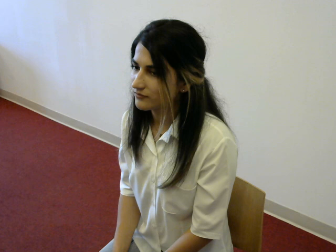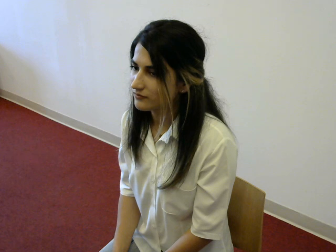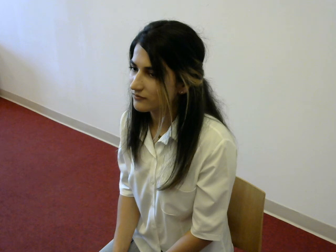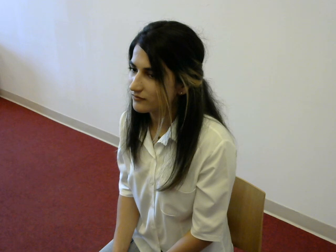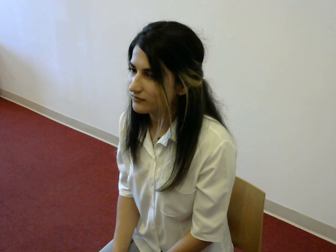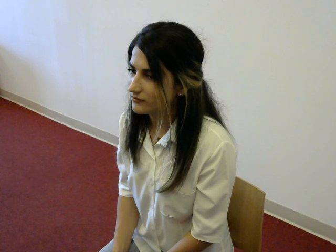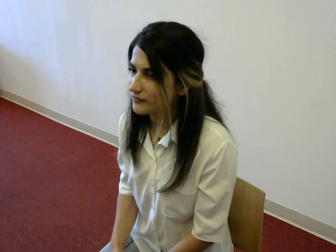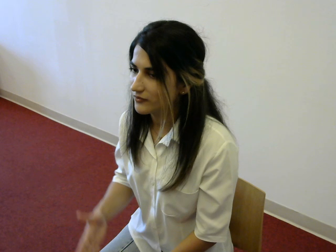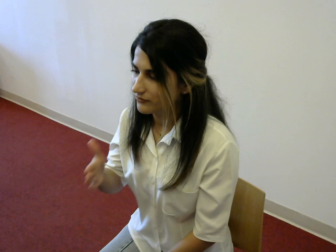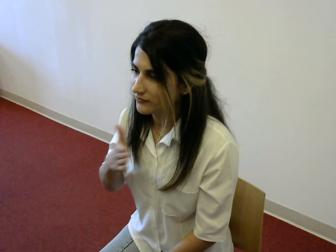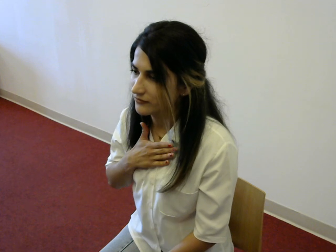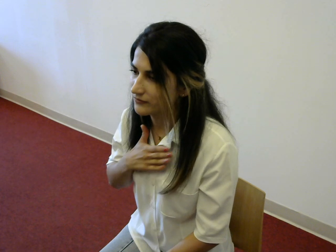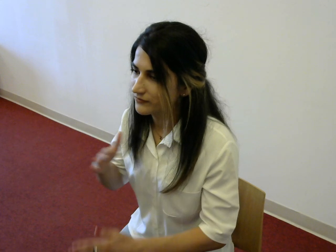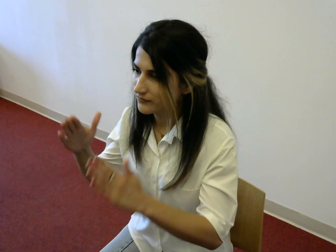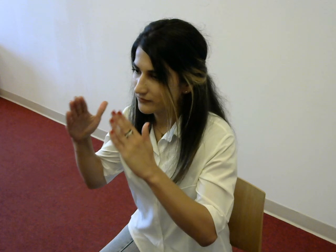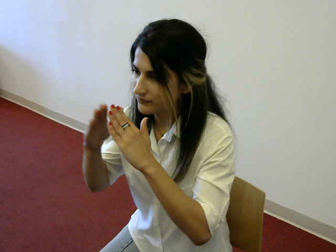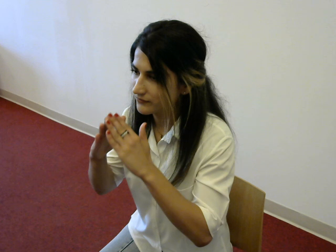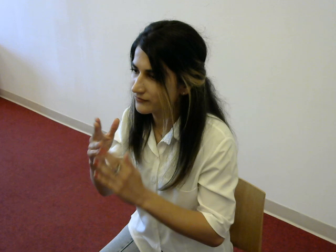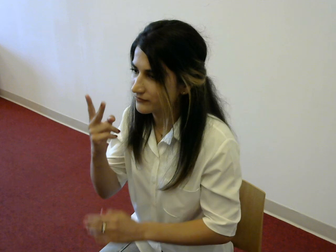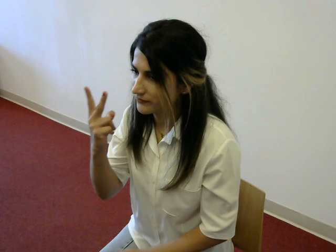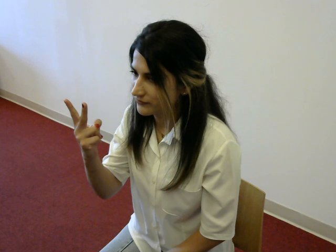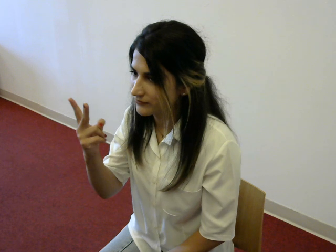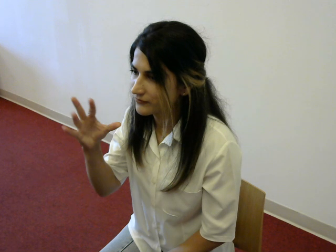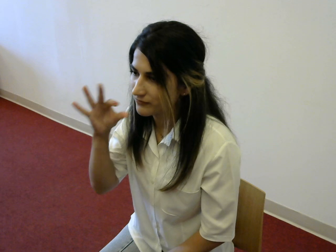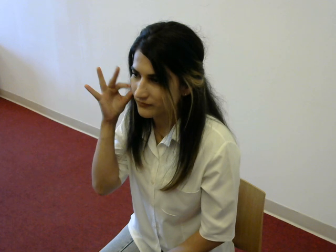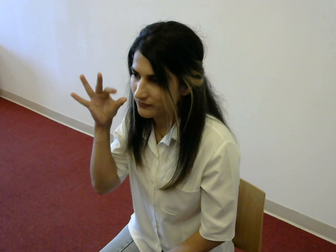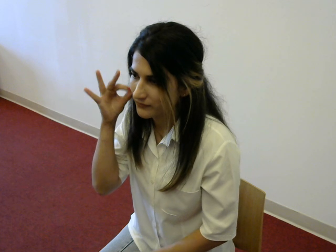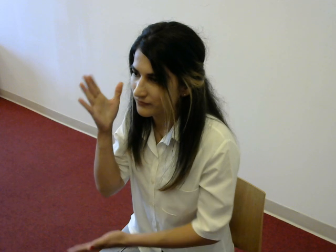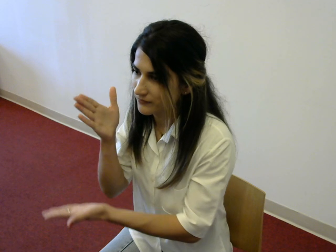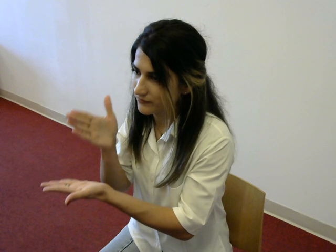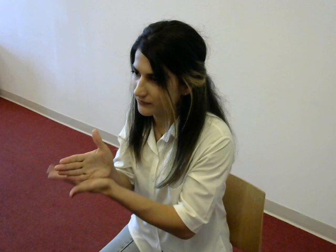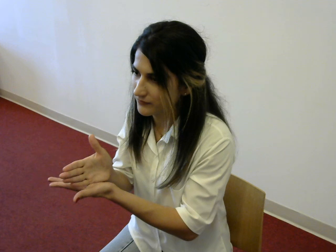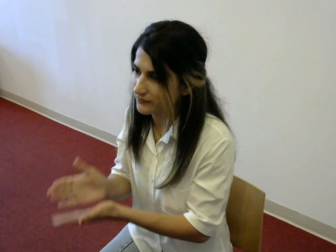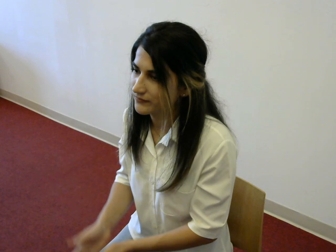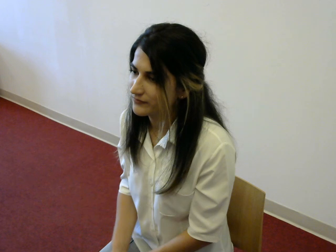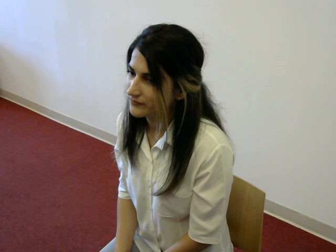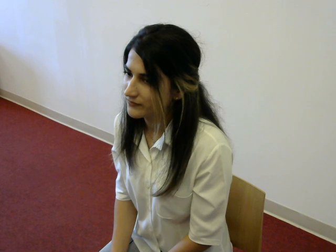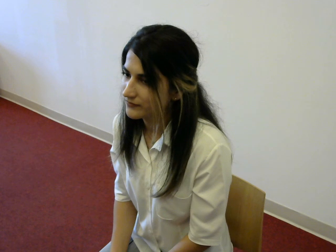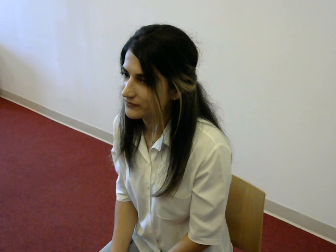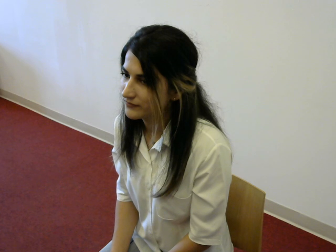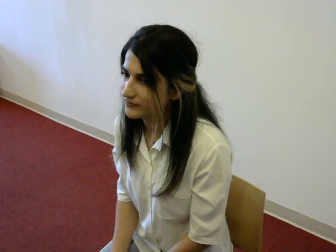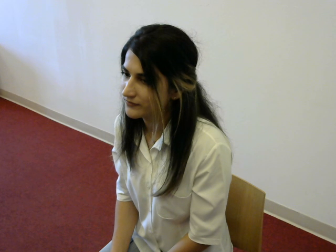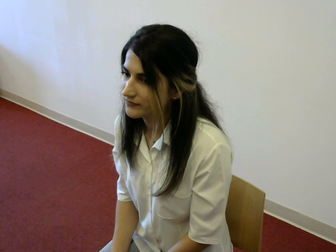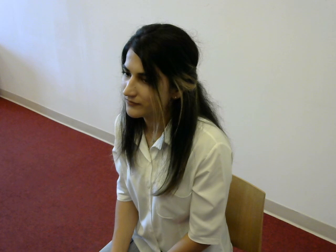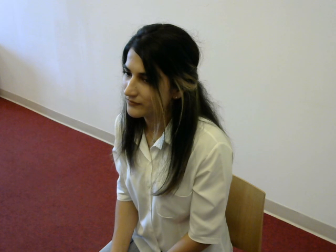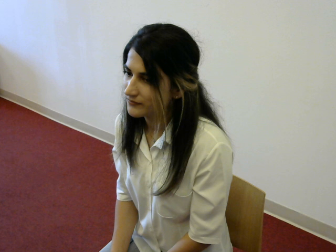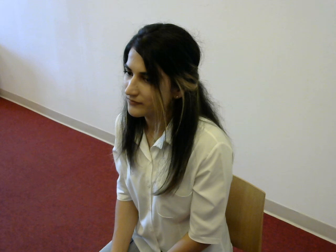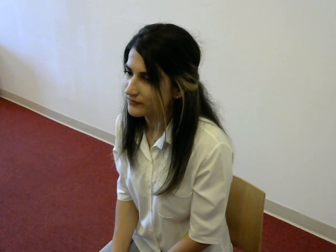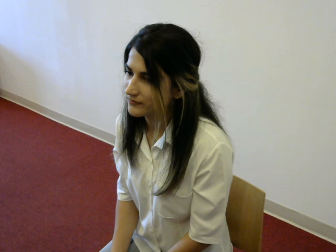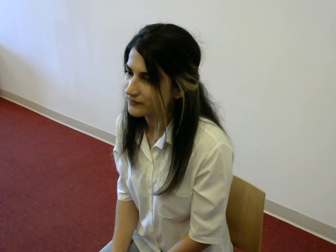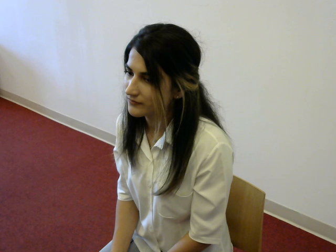Mənim evdə 2 pişiyim var